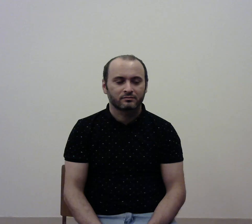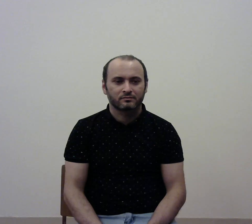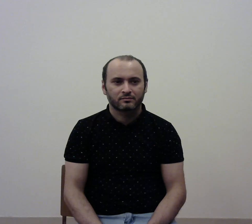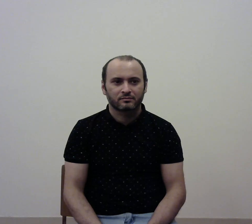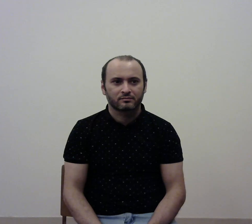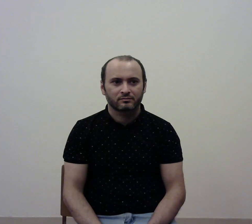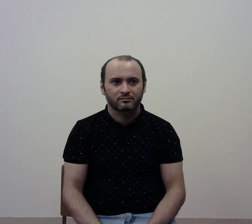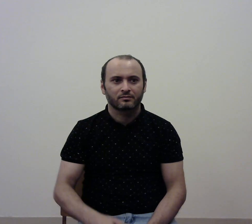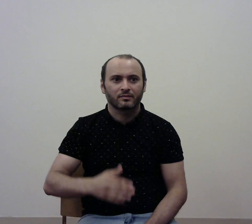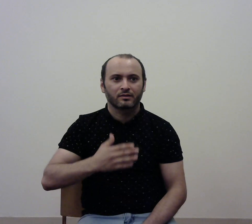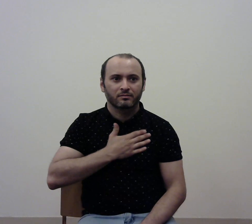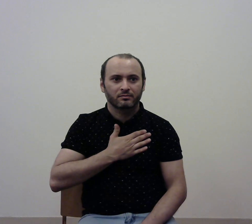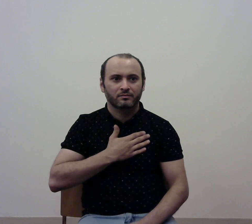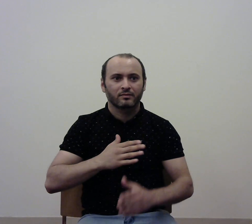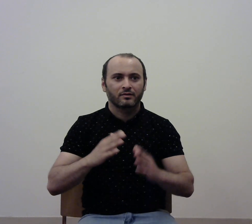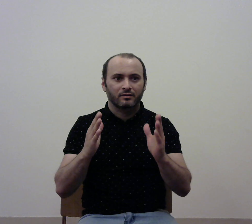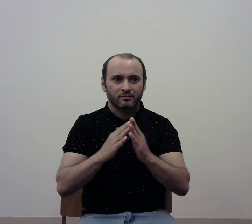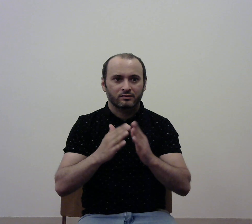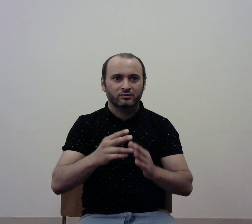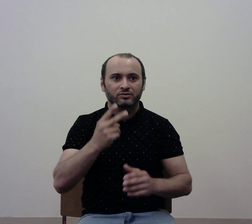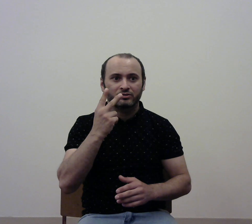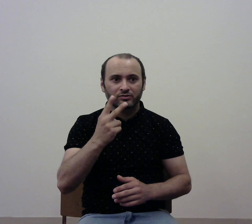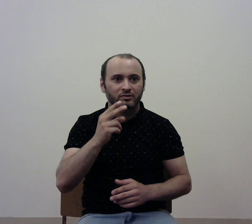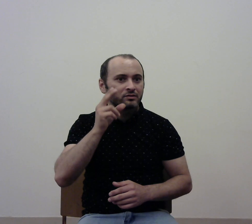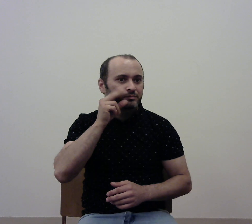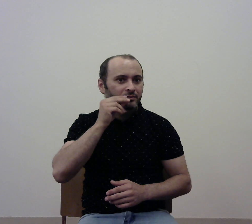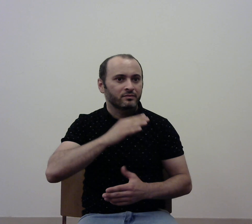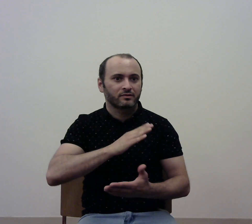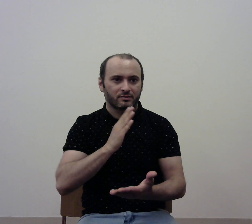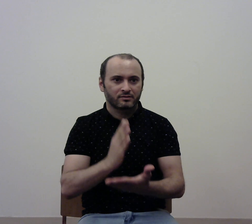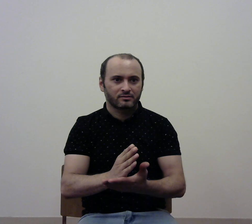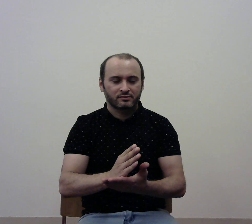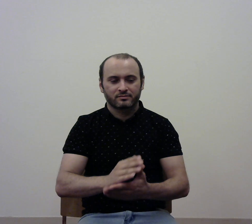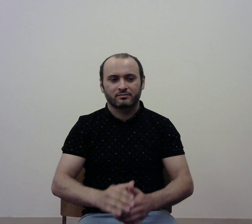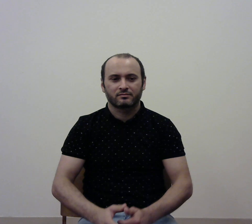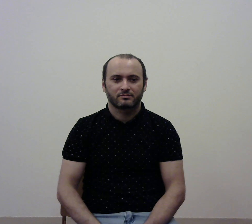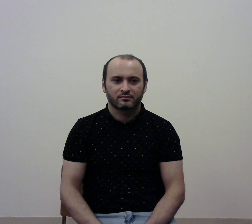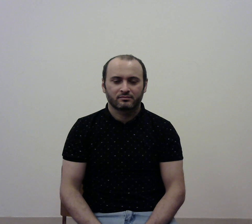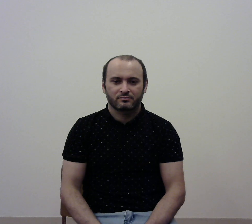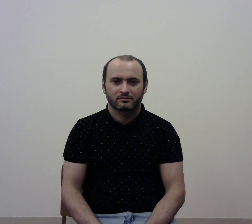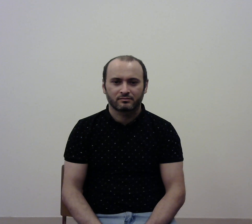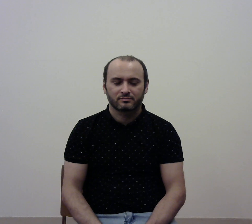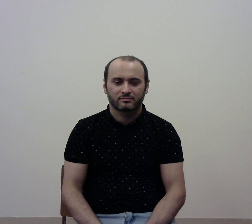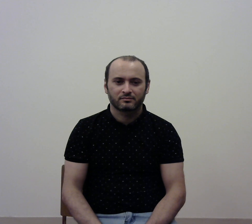Mənim evdə 2 pişiyim var